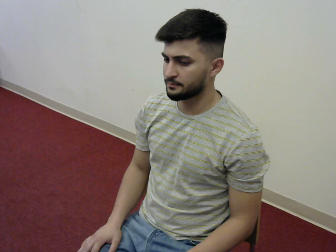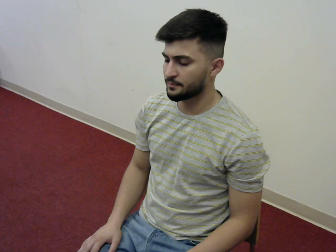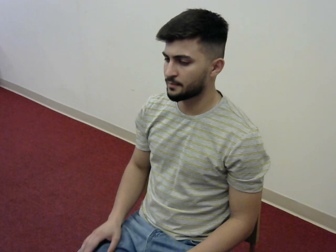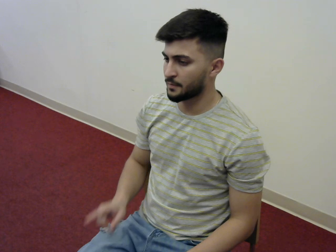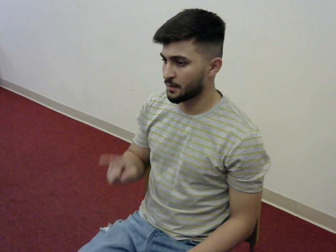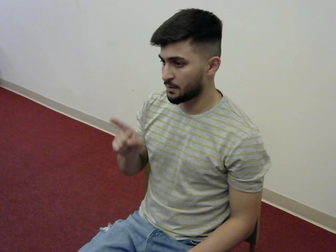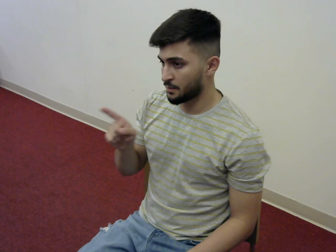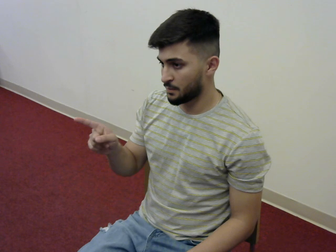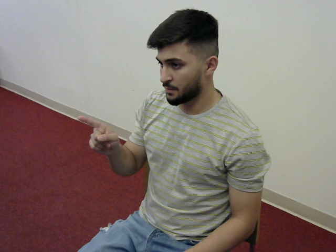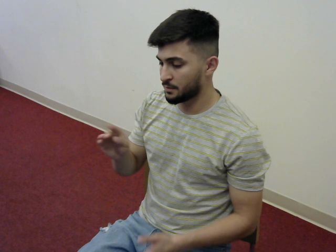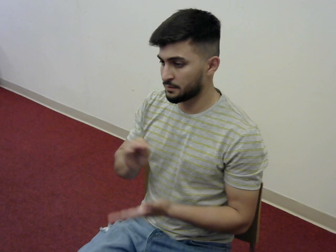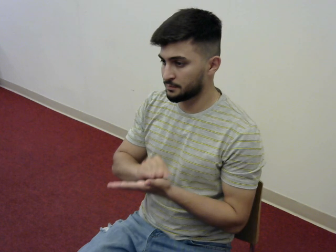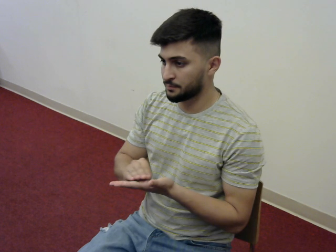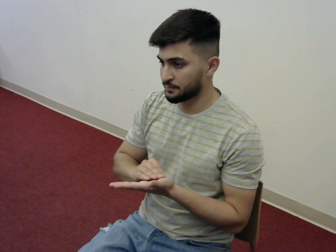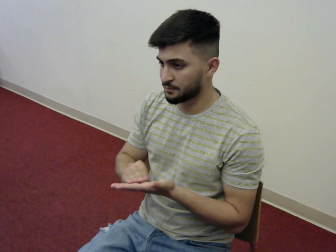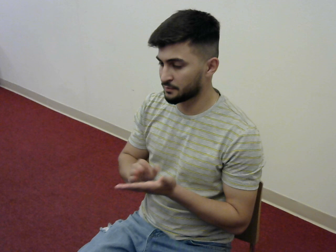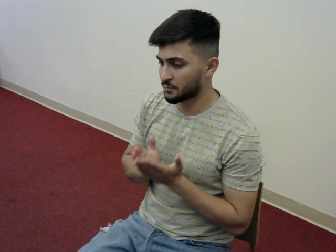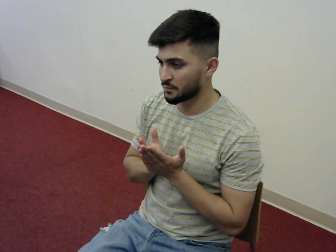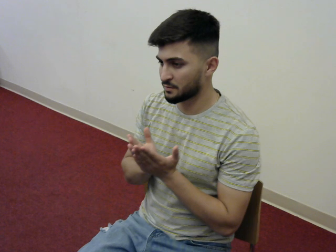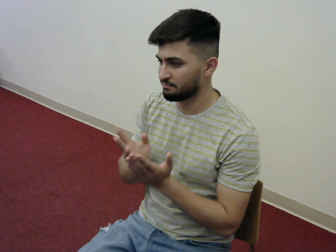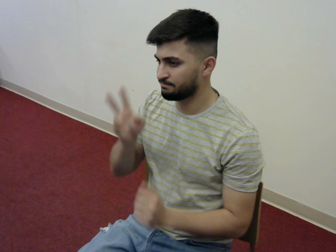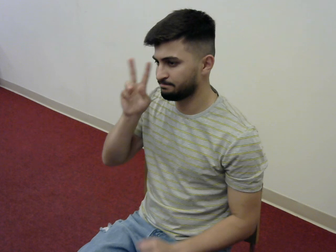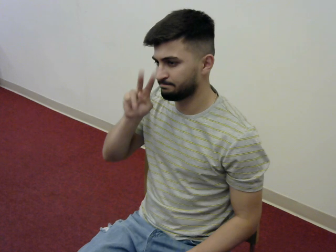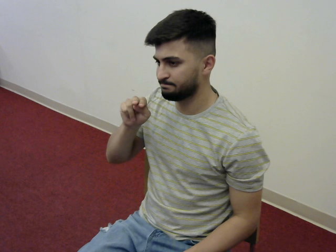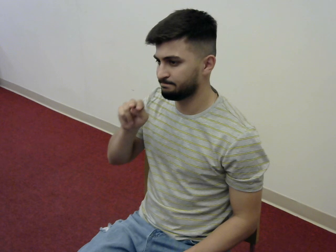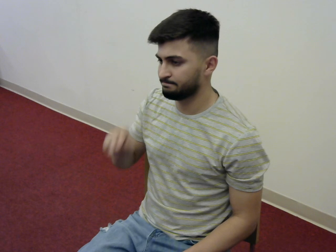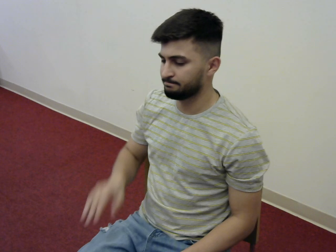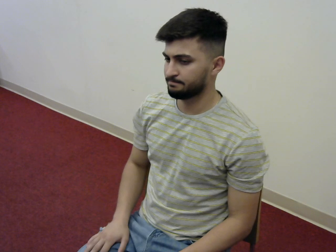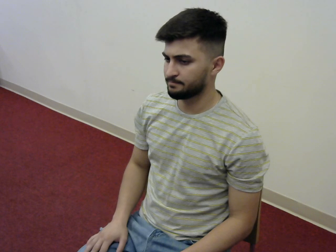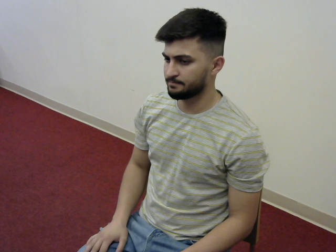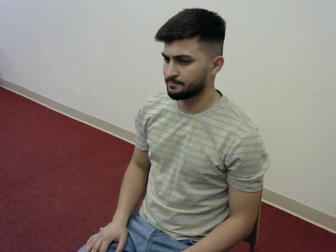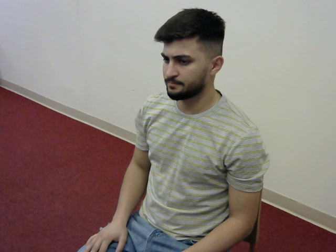O yazıb-oxuya bilmir